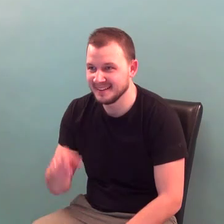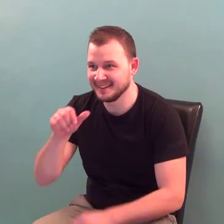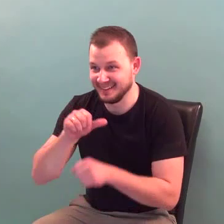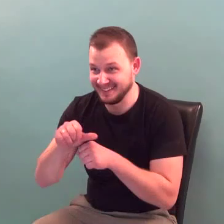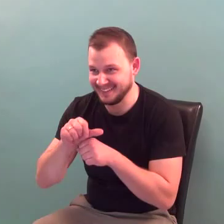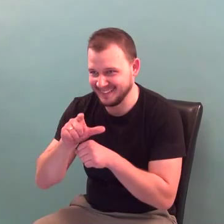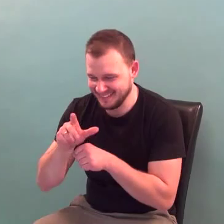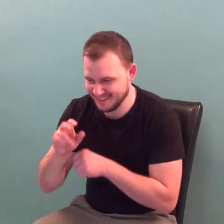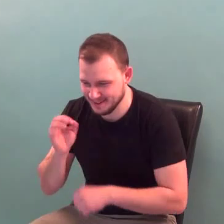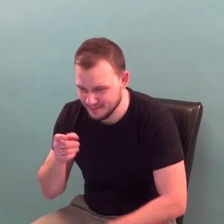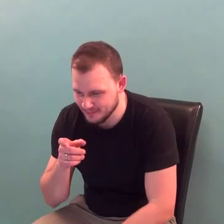Jedenastego, dwunastego i trzynastego, dobrze.